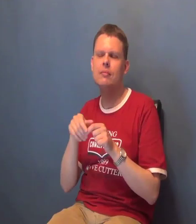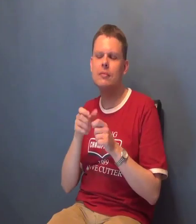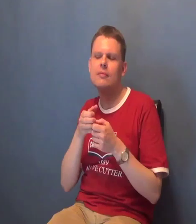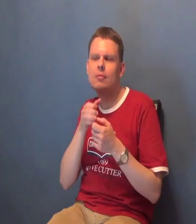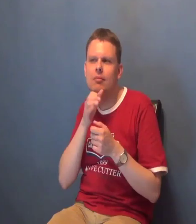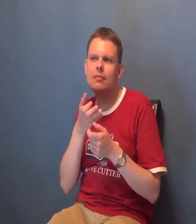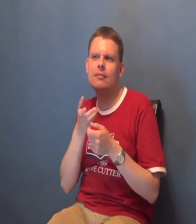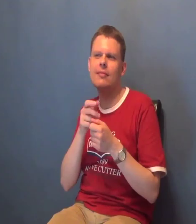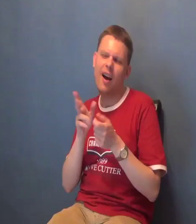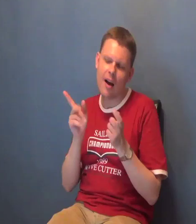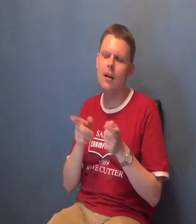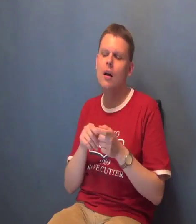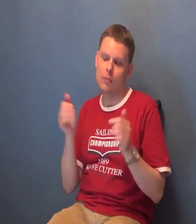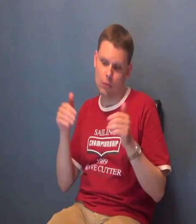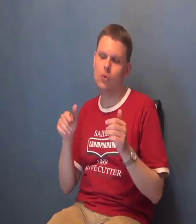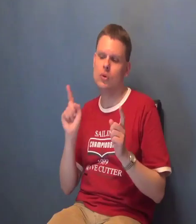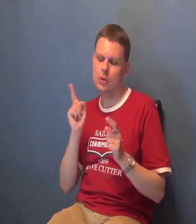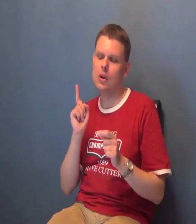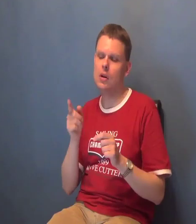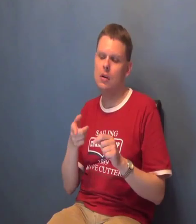Piją, ale no też może uważać.